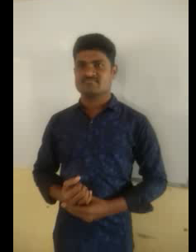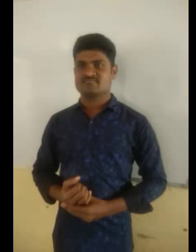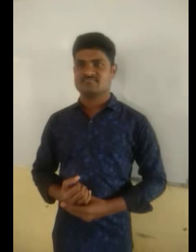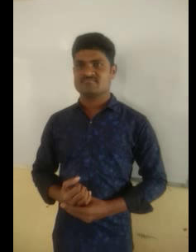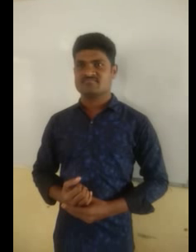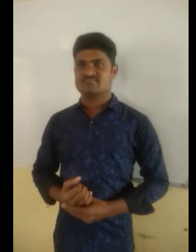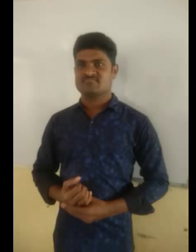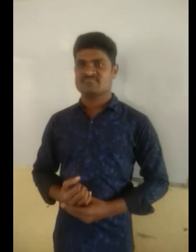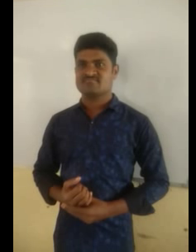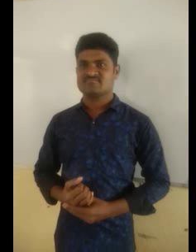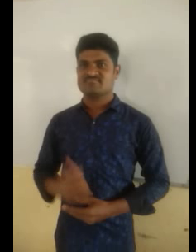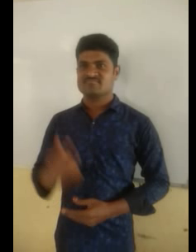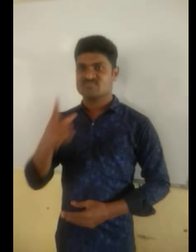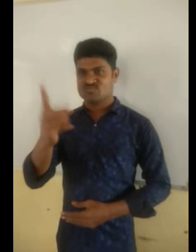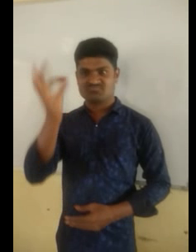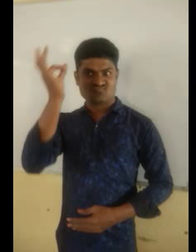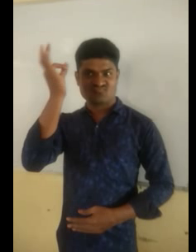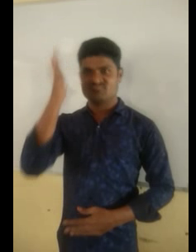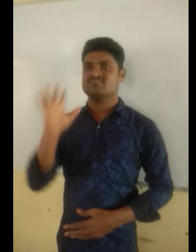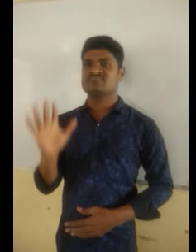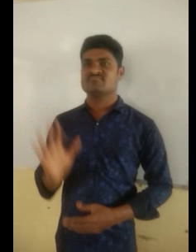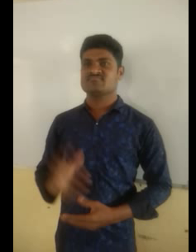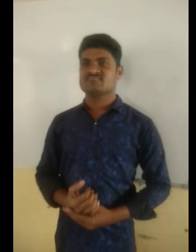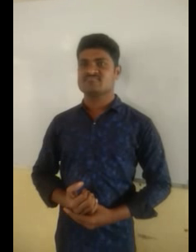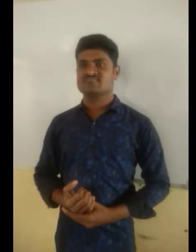how dare you